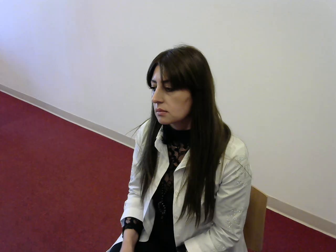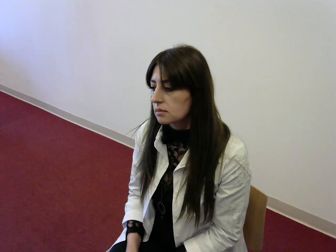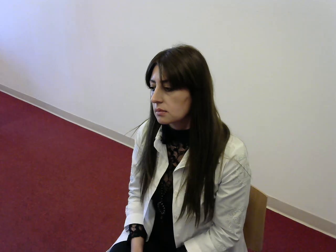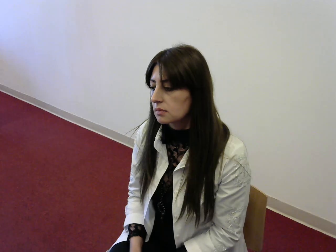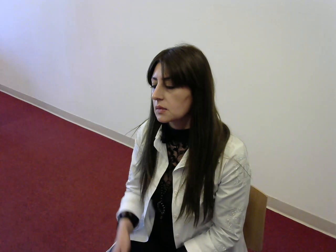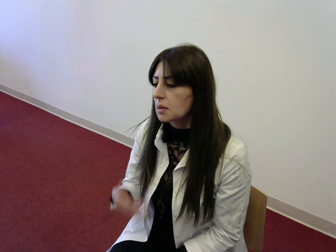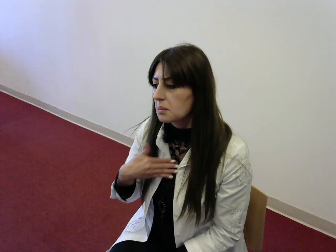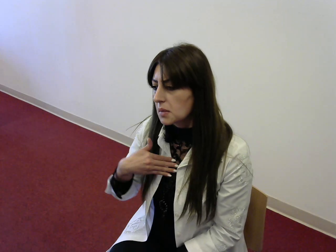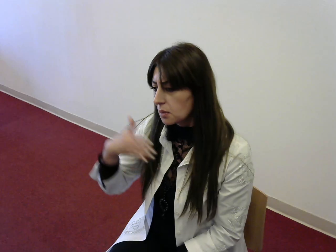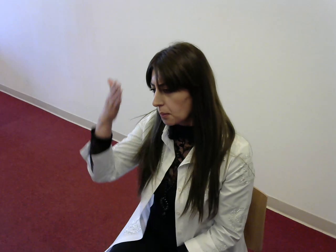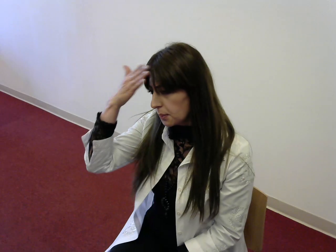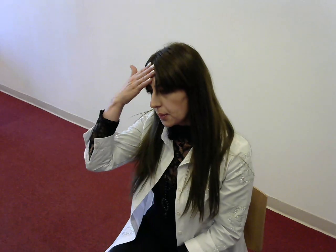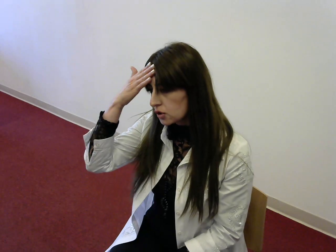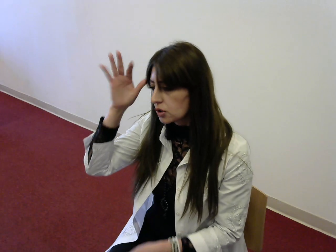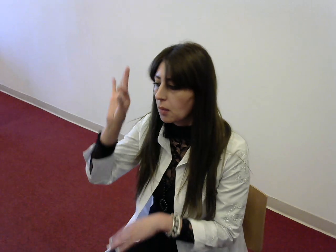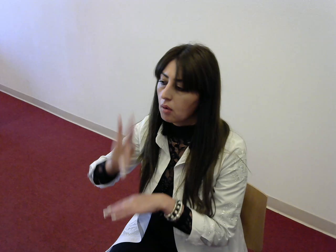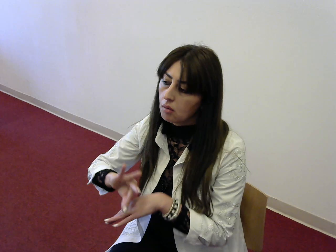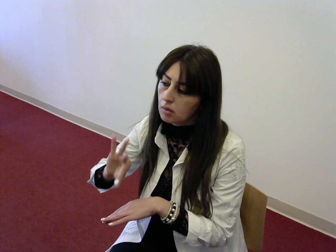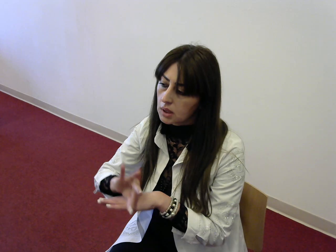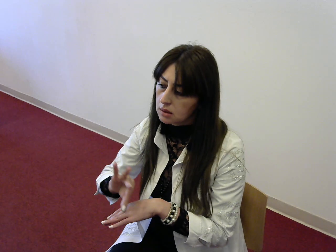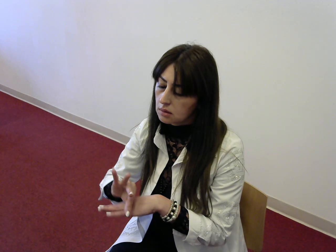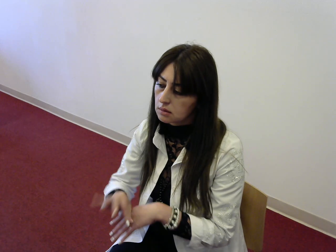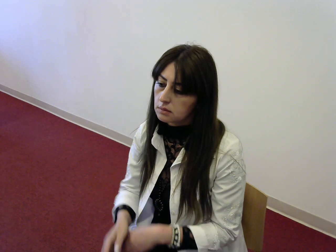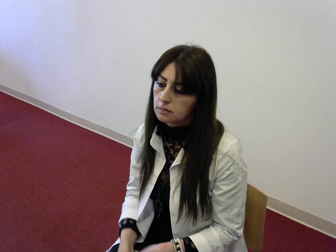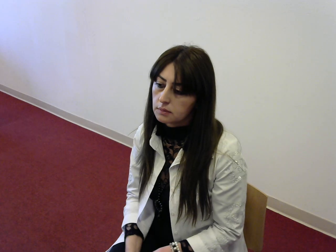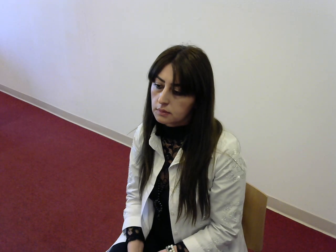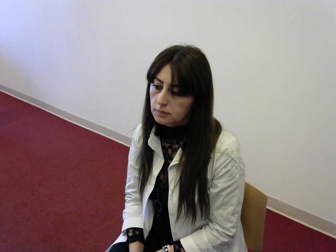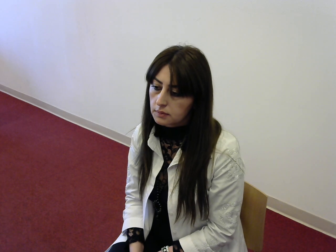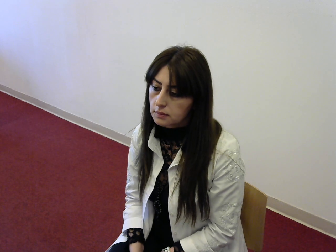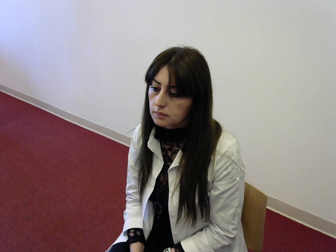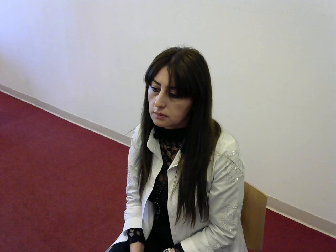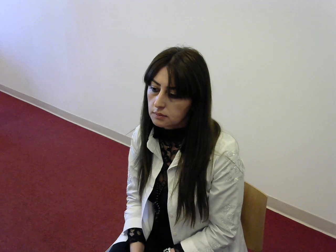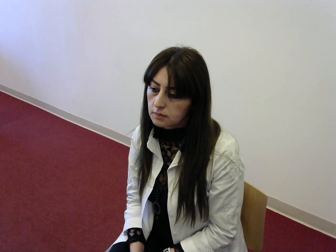Mənim başım ağrıyır